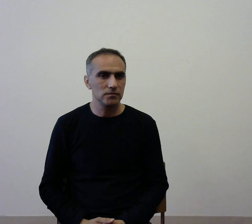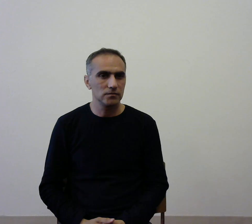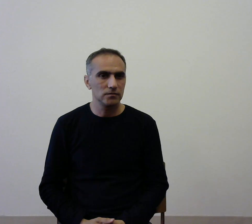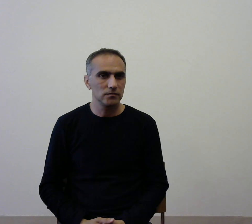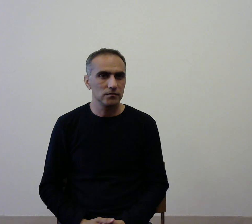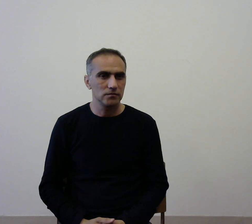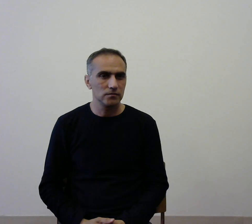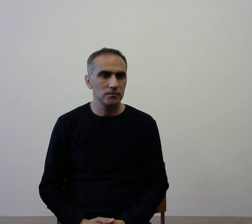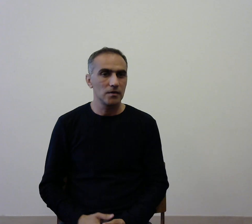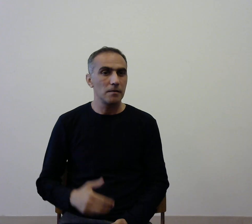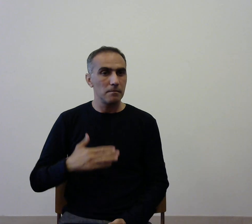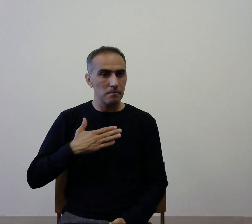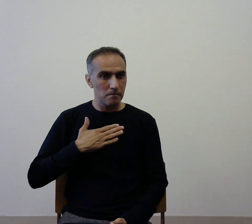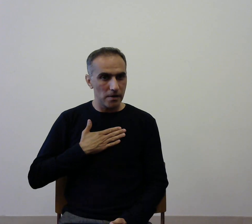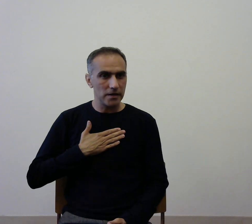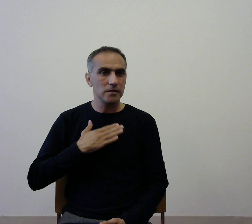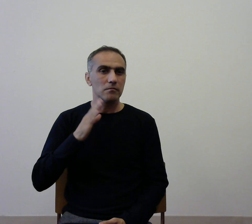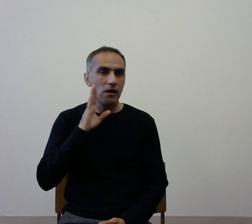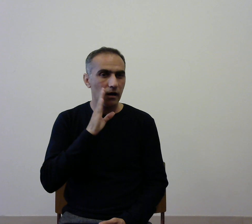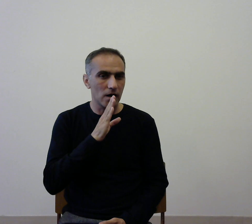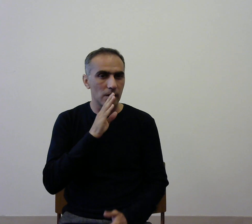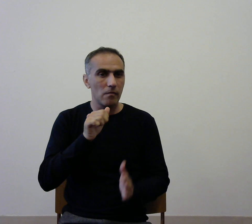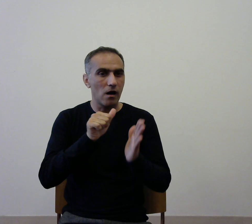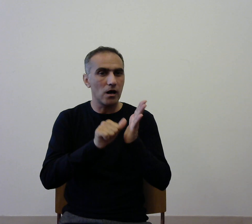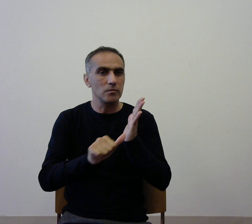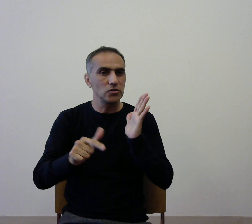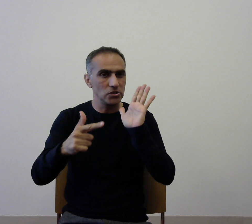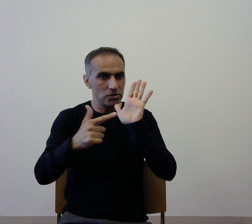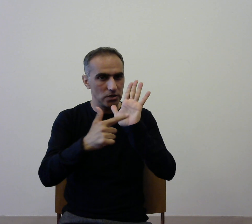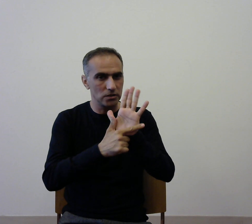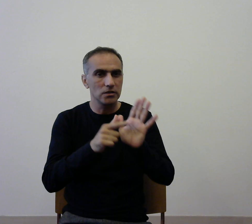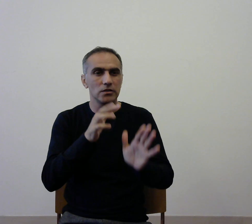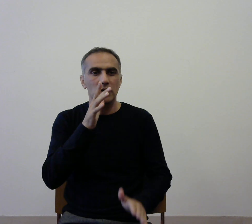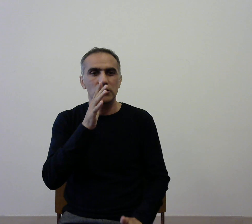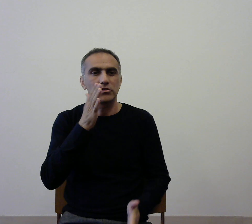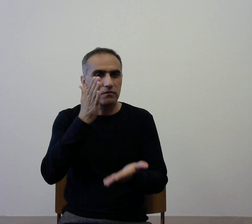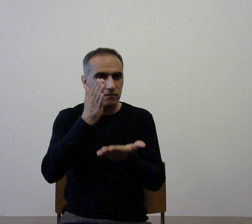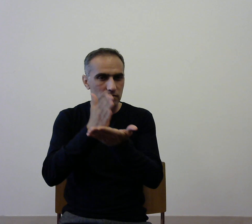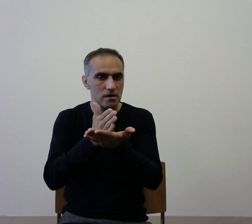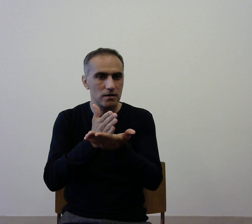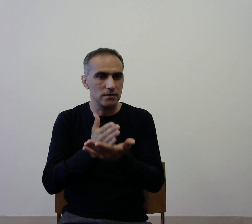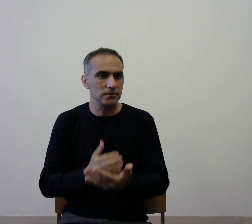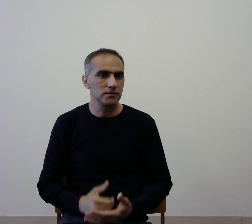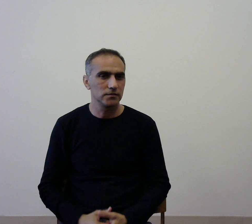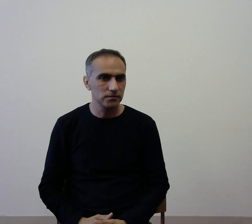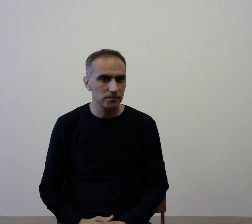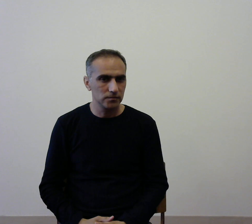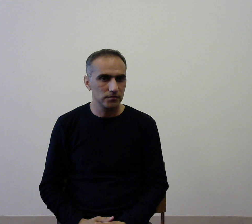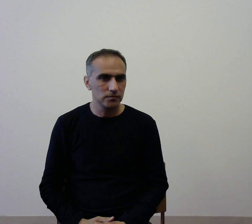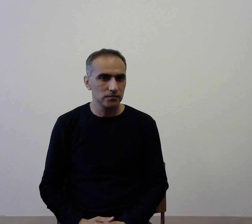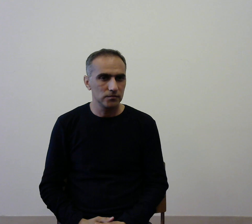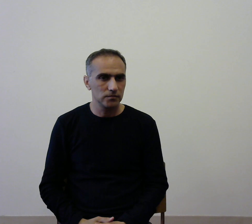Mənim anamın 67 yaşı var